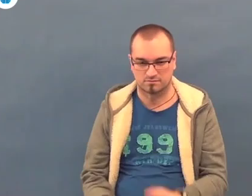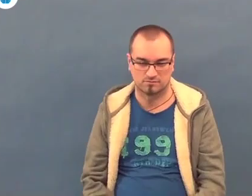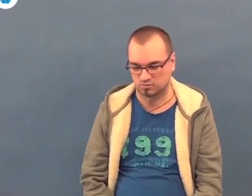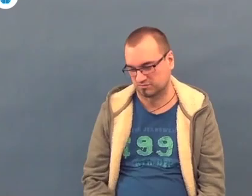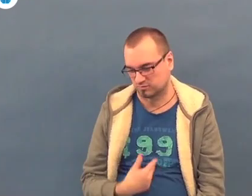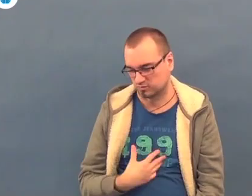Ja tak czuję./Tak mi się wydaje.